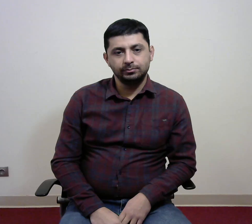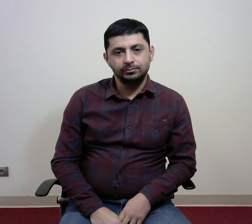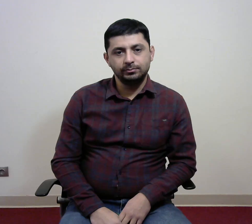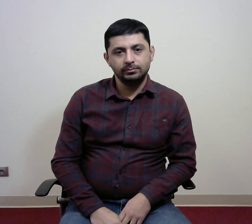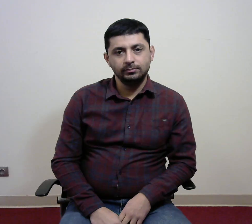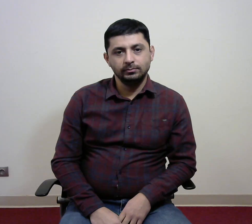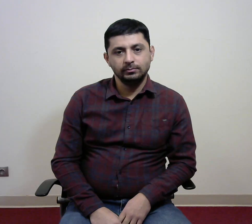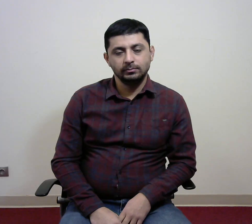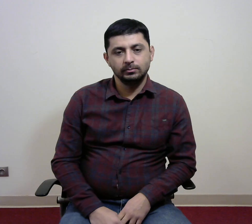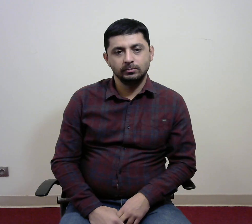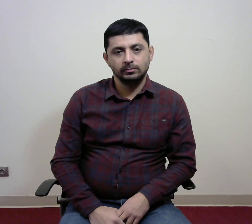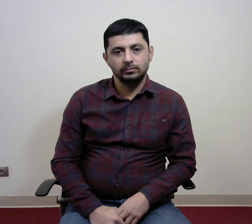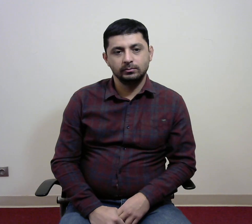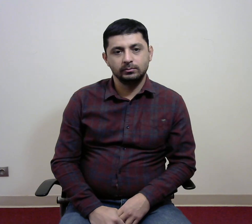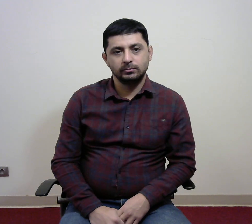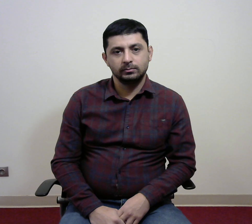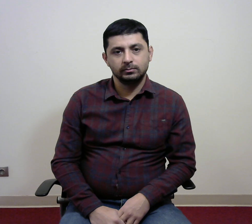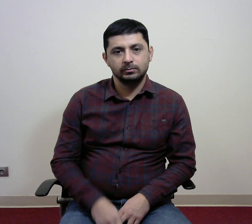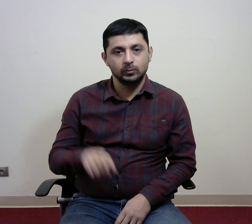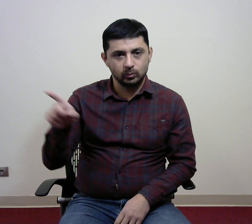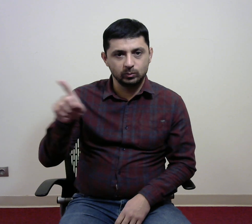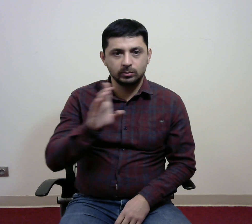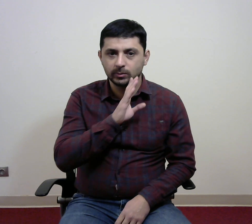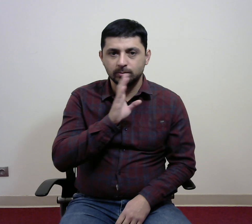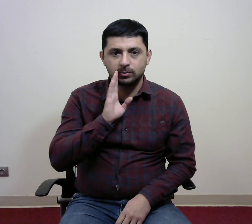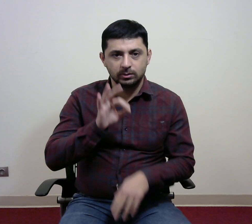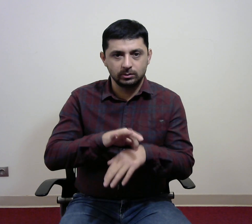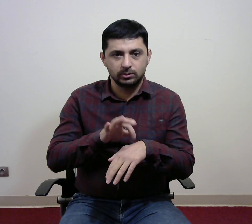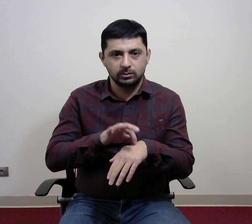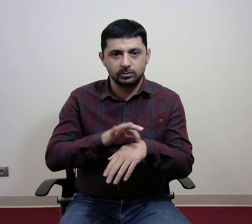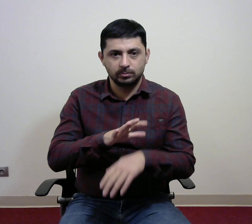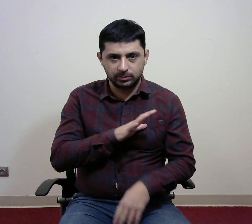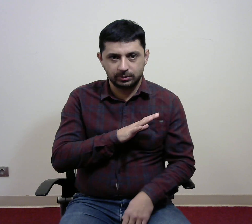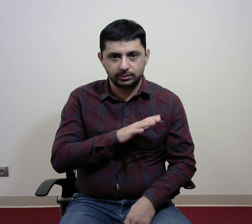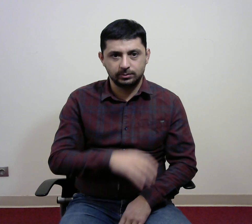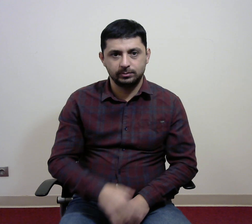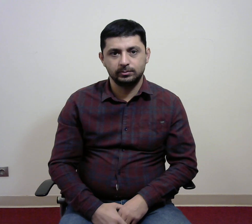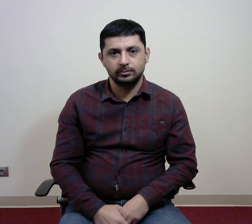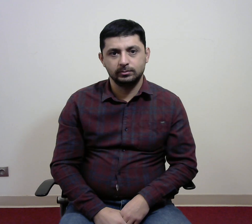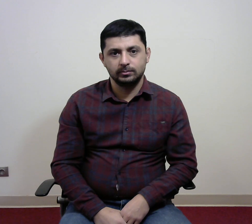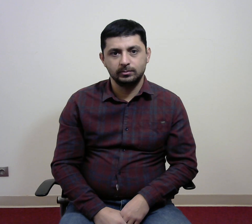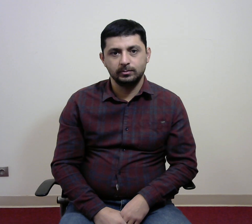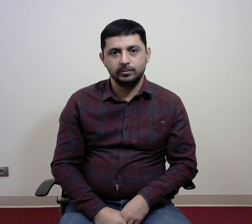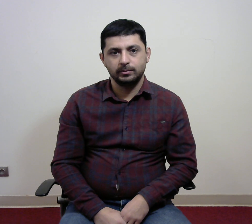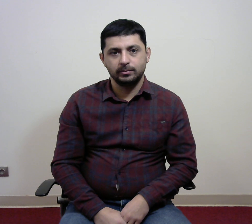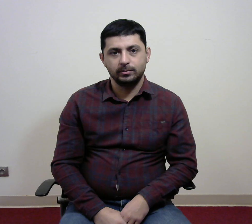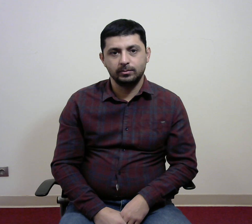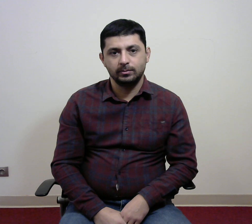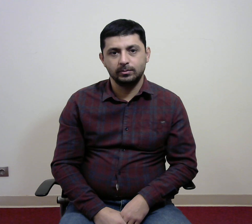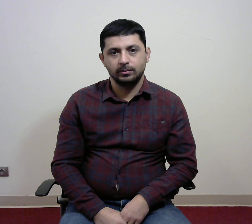Onun anası xəstələnmişdi